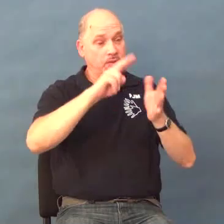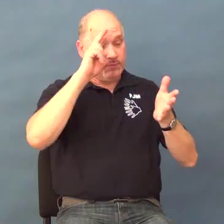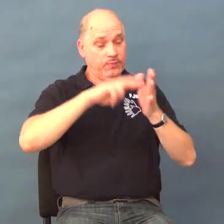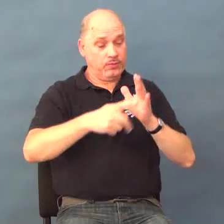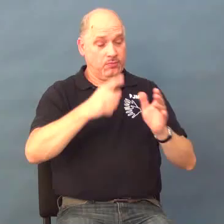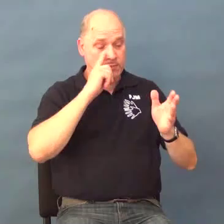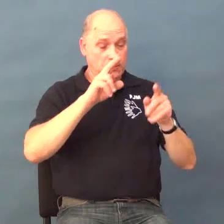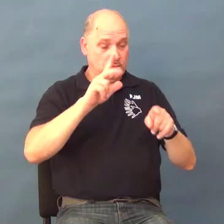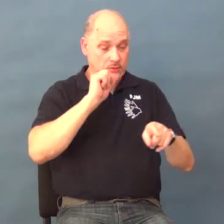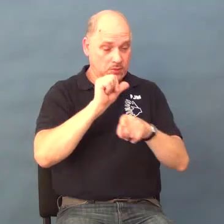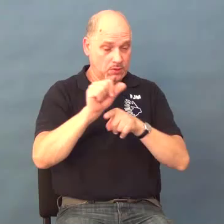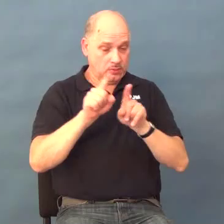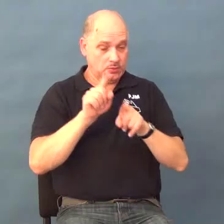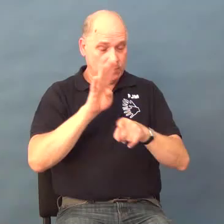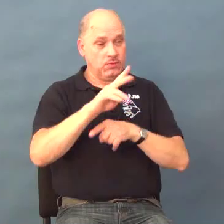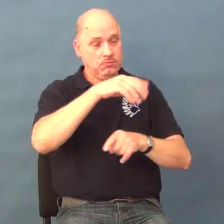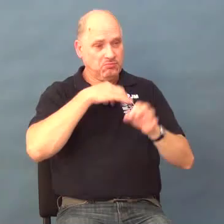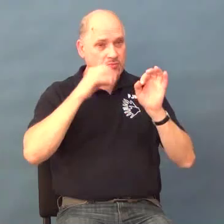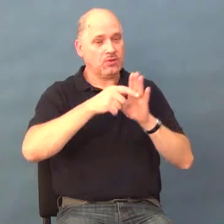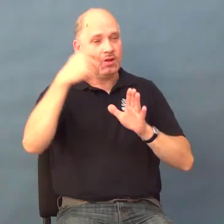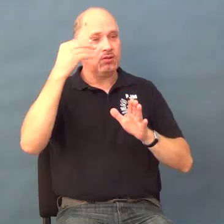Zobacz: od jedenastego do czternastego razem oficjalnie możemy wyjechać nad morze, do Olsztyna.